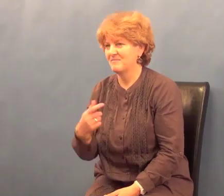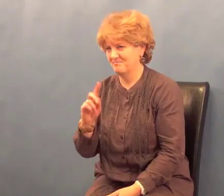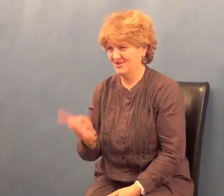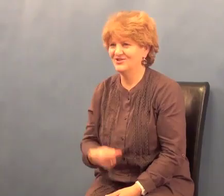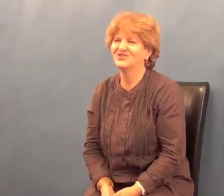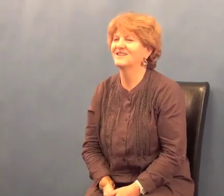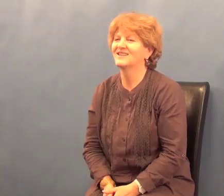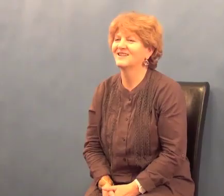Myszka Miki.